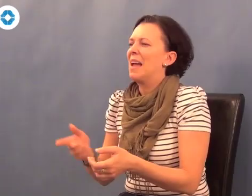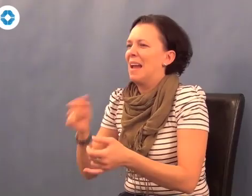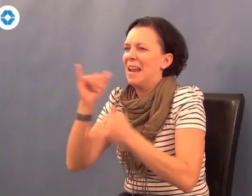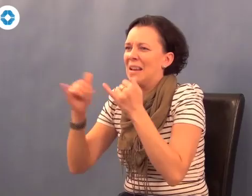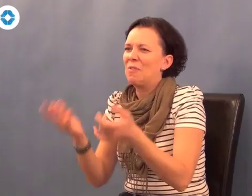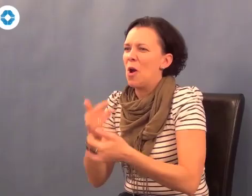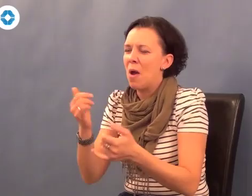Krzyczy, woła.